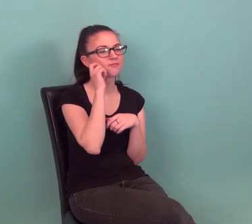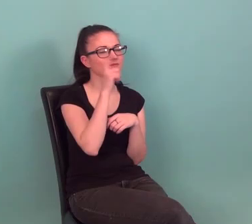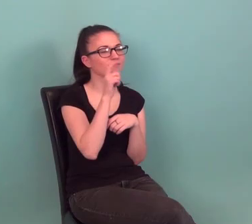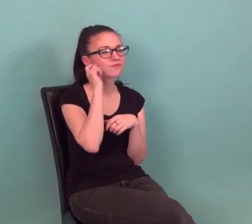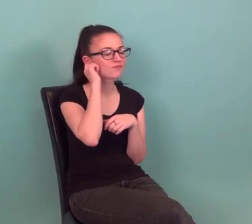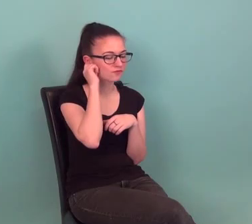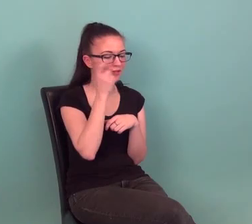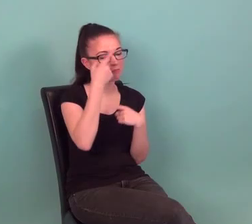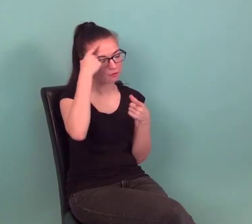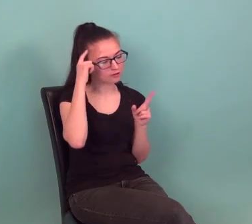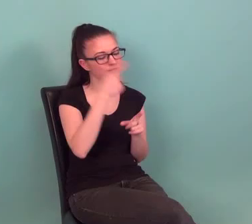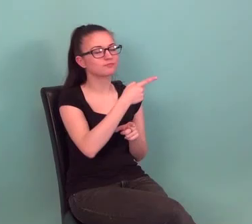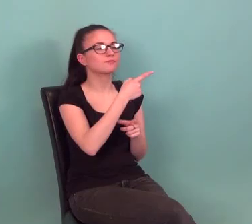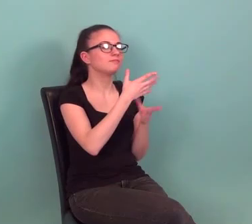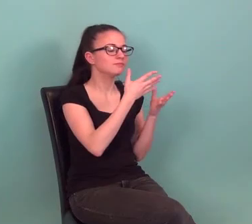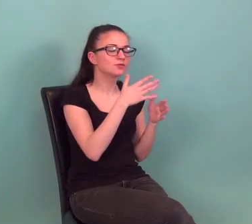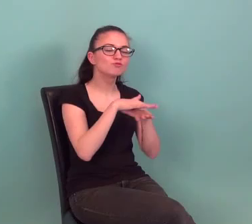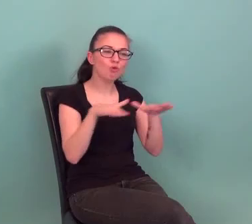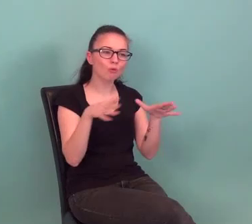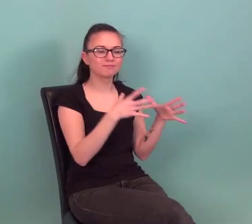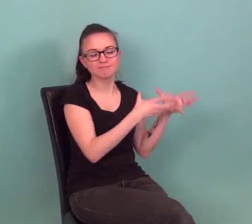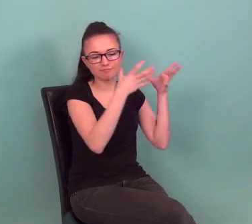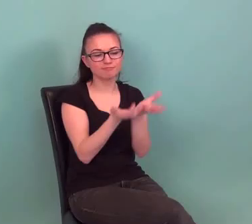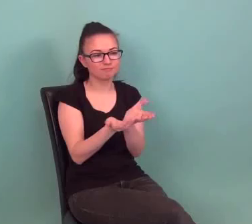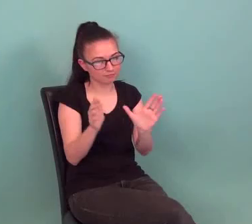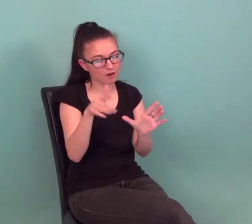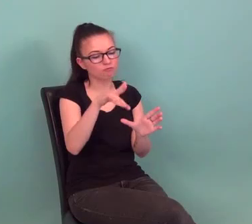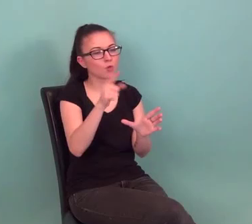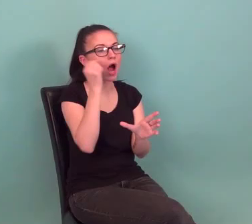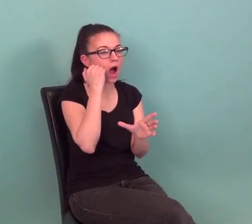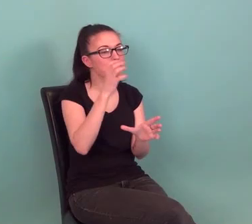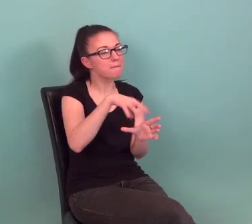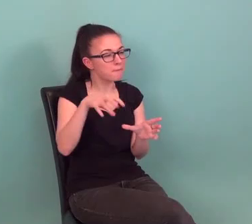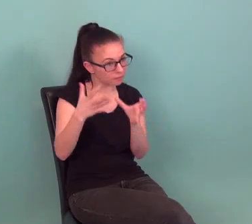Dziewczyna Myszka Miki stawia na stole miskę, w której jest pełno owoców.